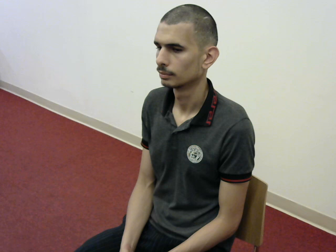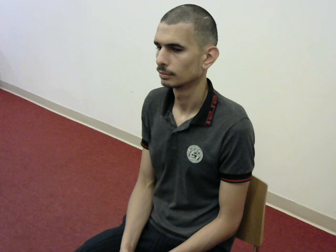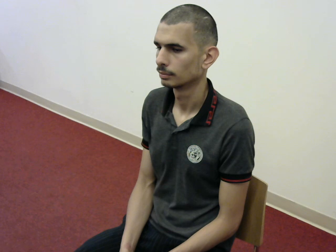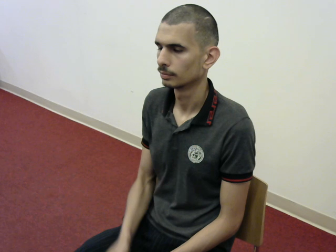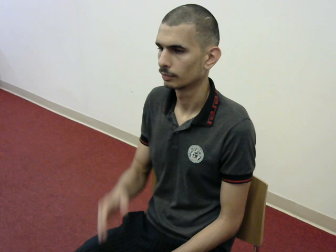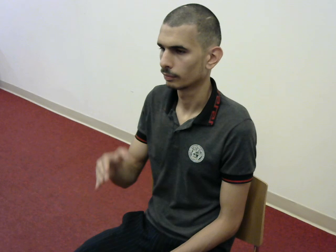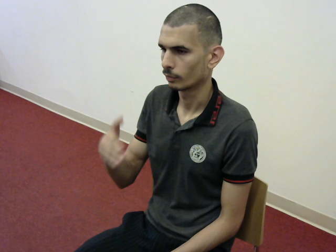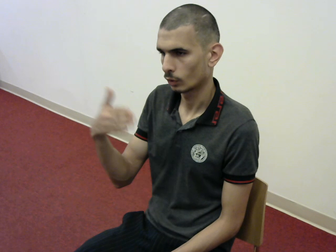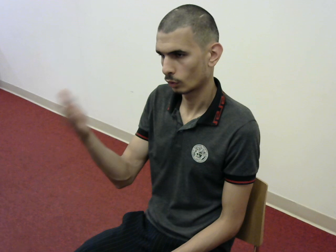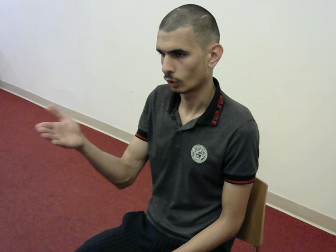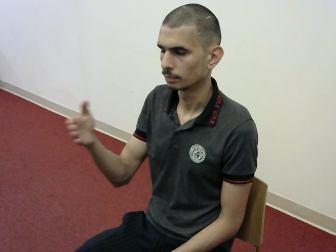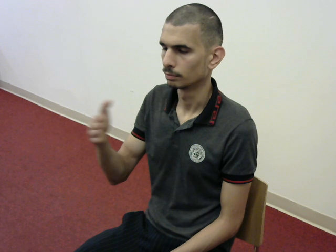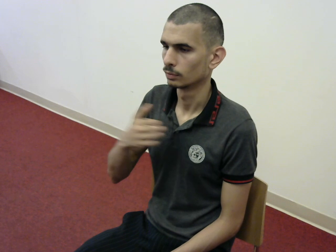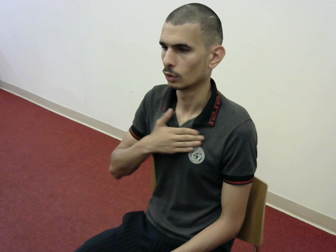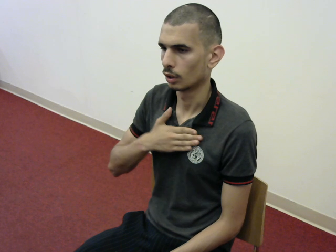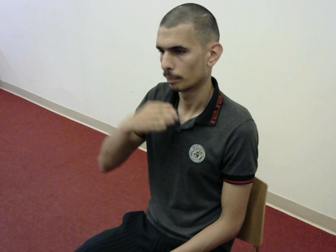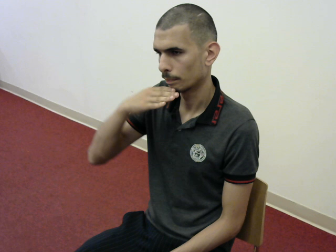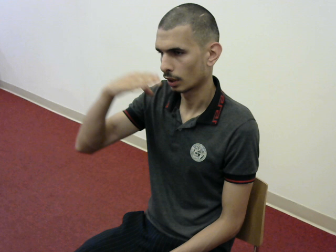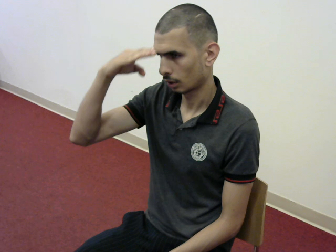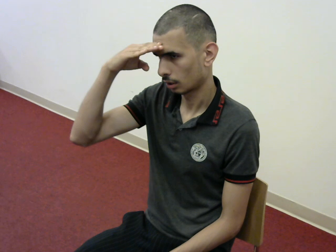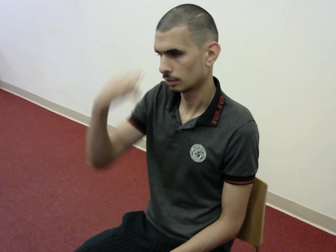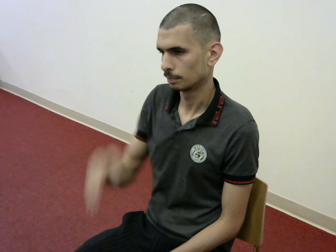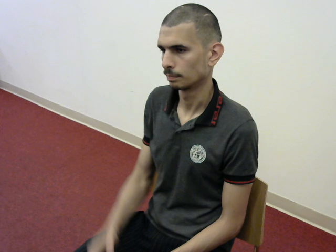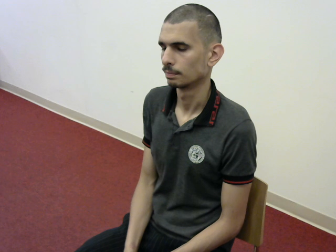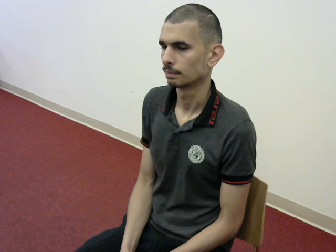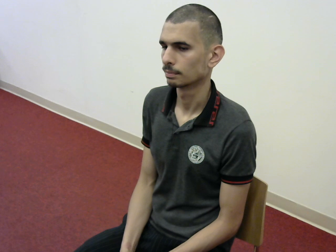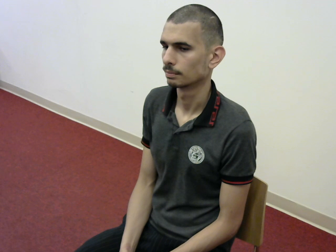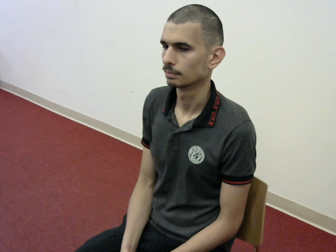Bu mənim atamdır